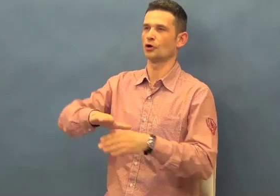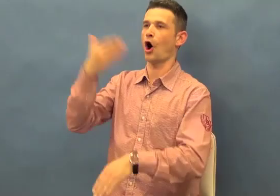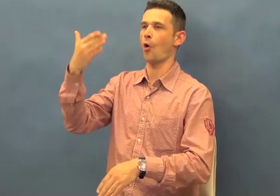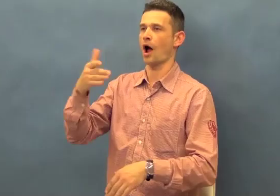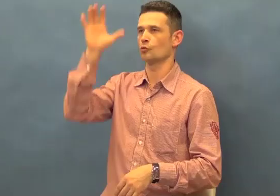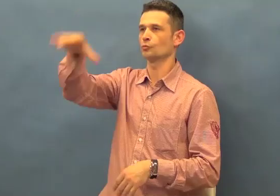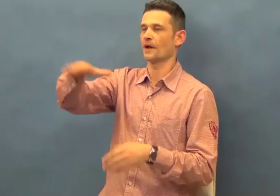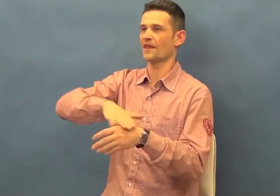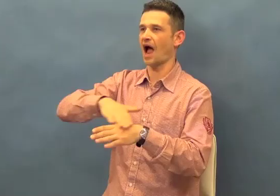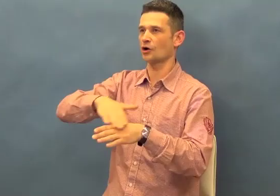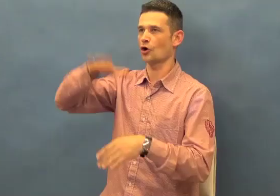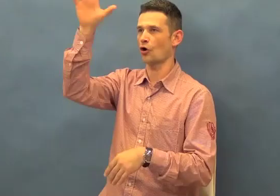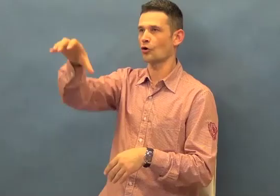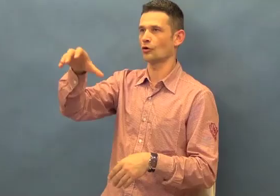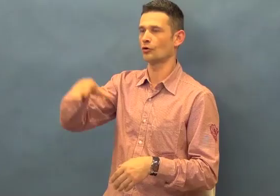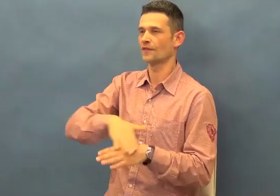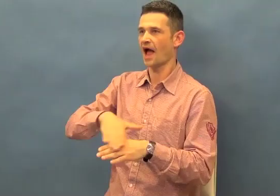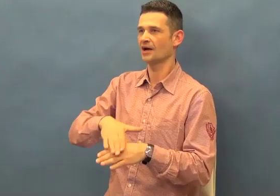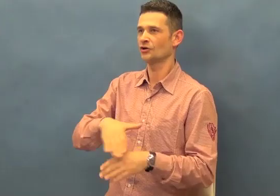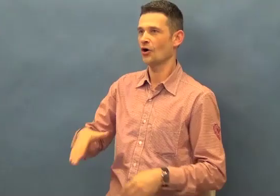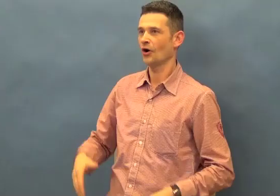Tutaj można wejść tylko nago.